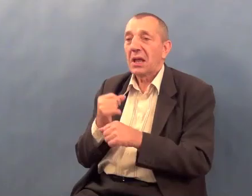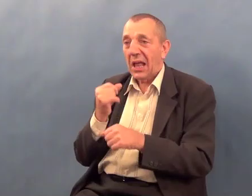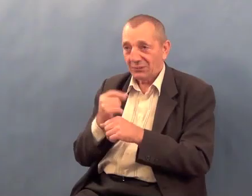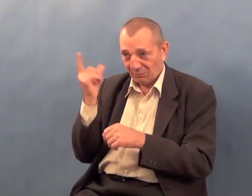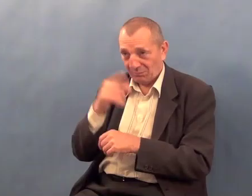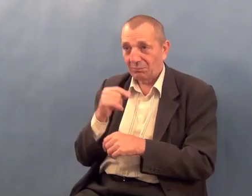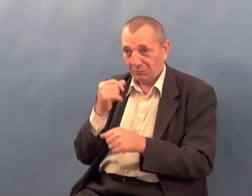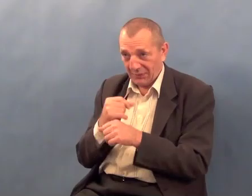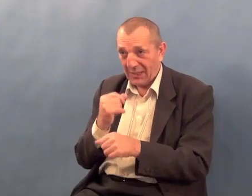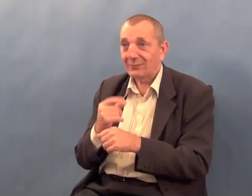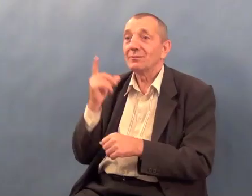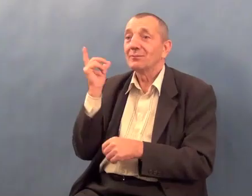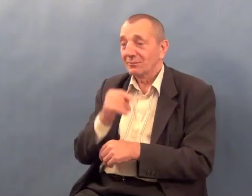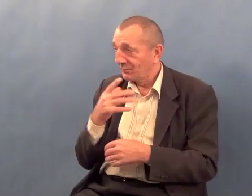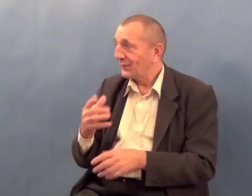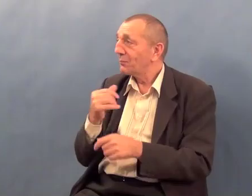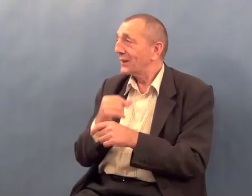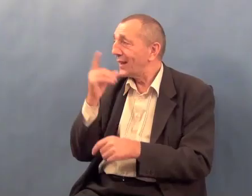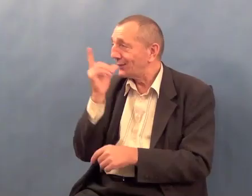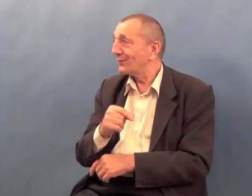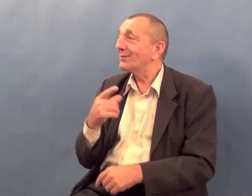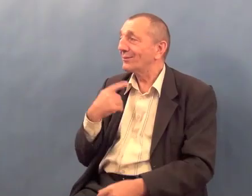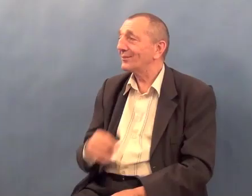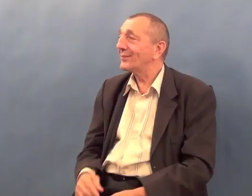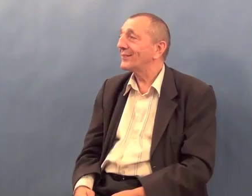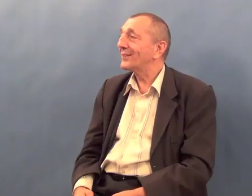Do pracy idzie, do pracy idzie, chce do pracy iść, aha.